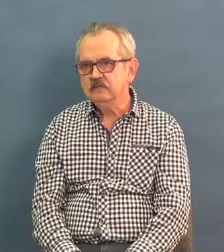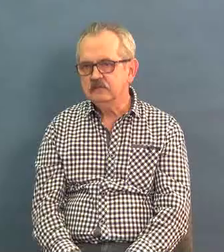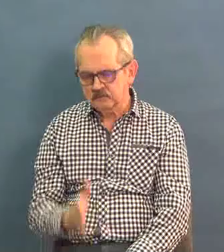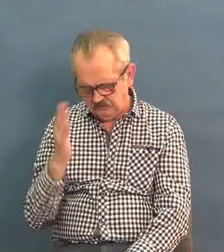Wiem.